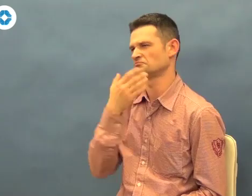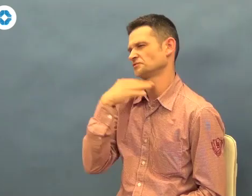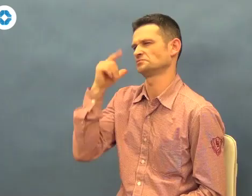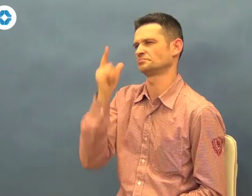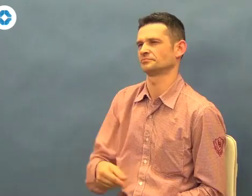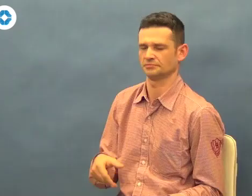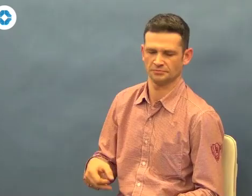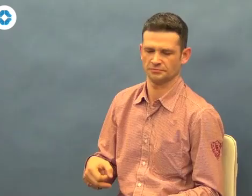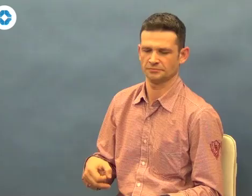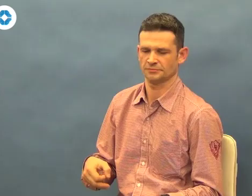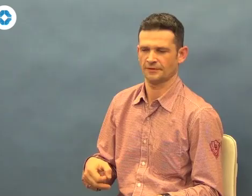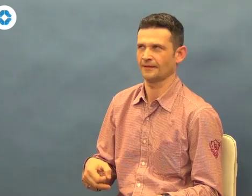Popatrzył jeszcze raz i zawahał się.